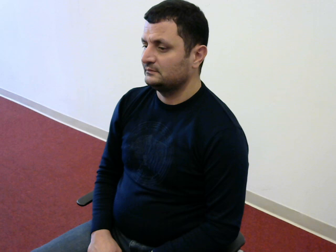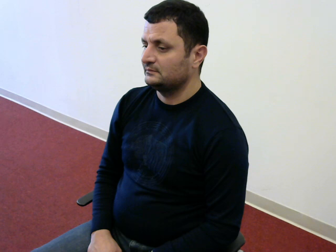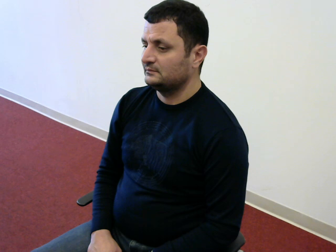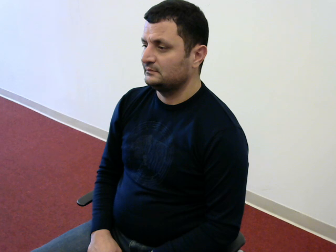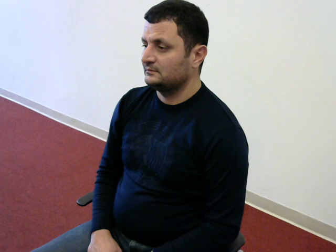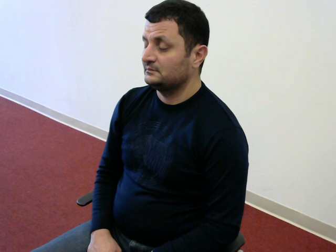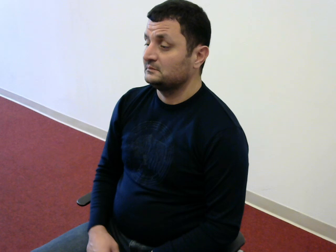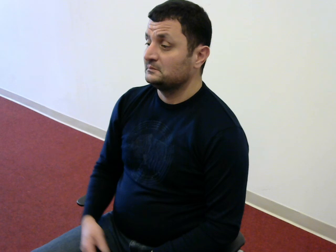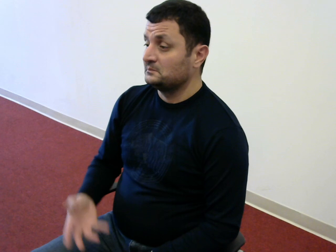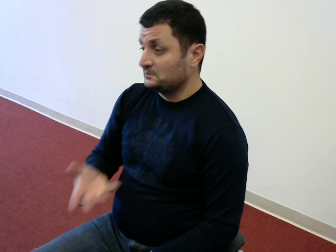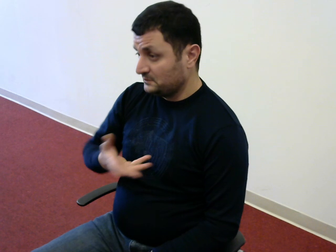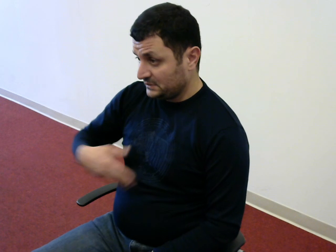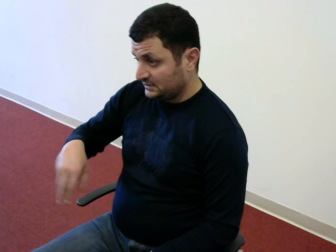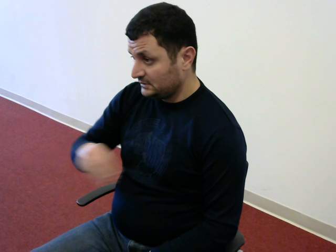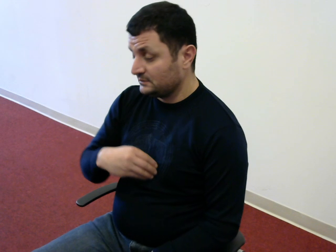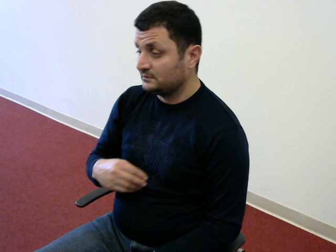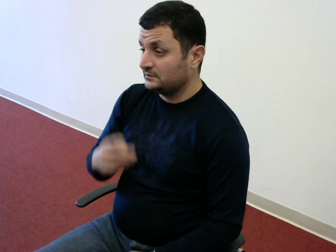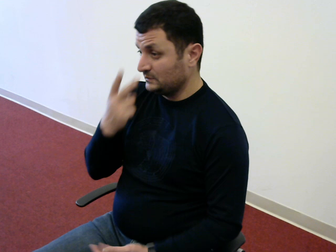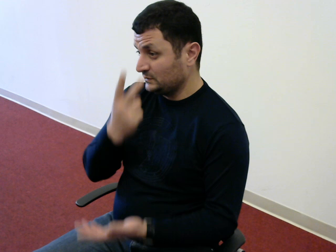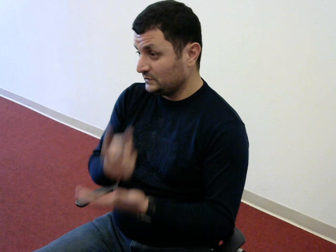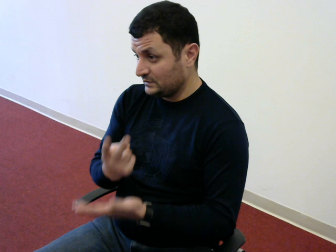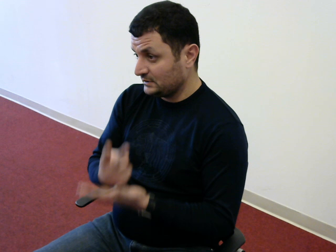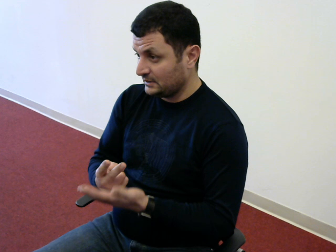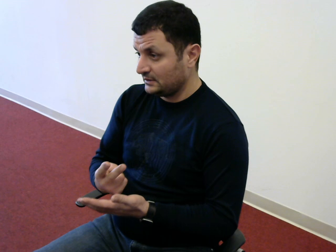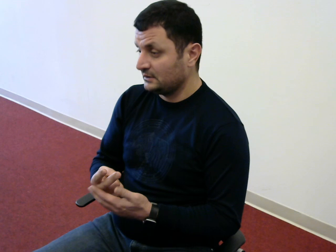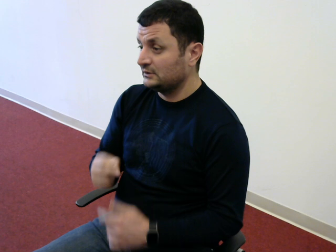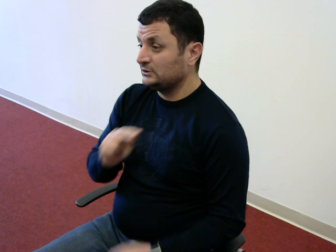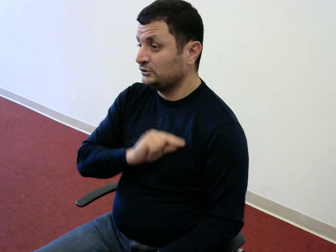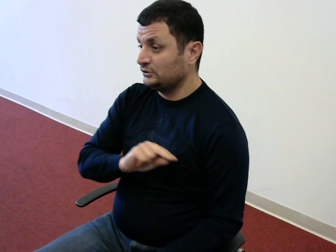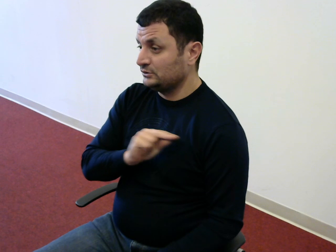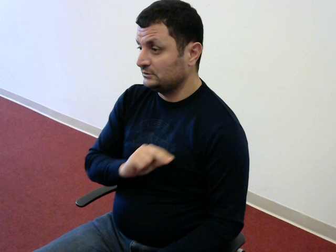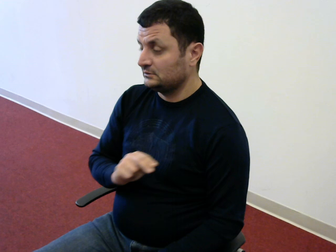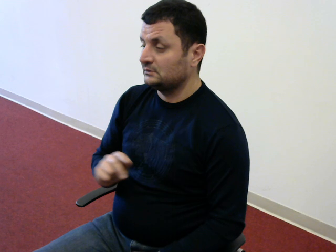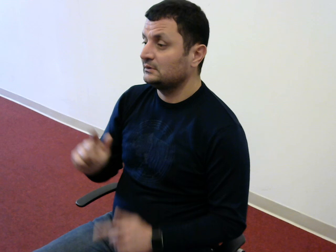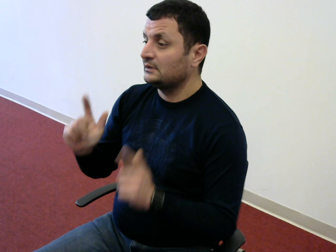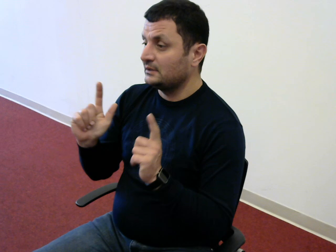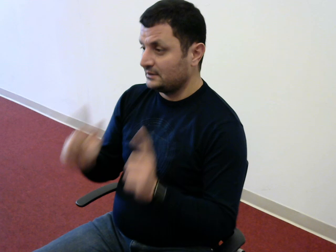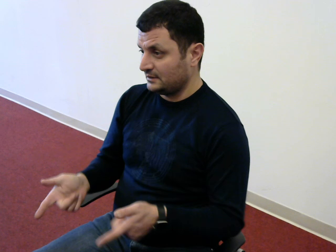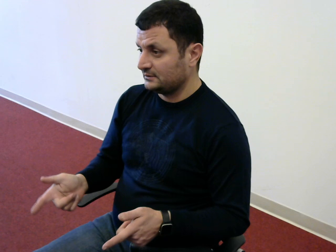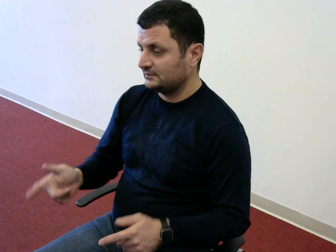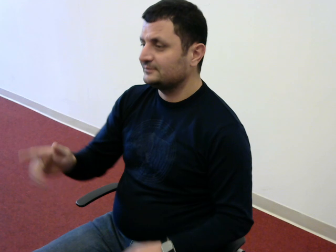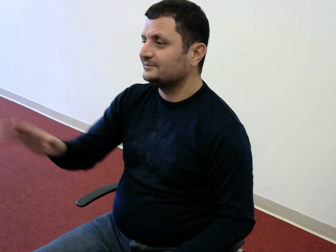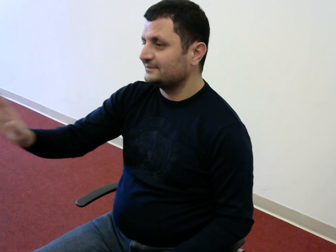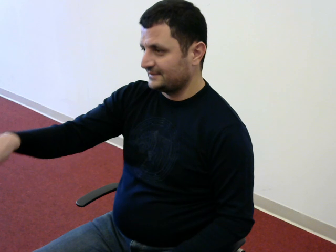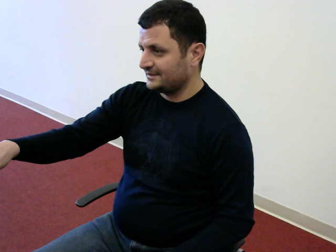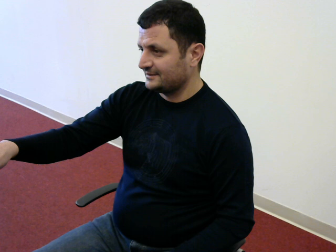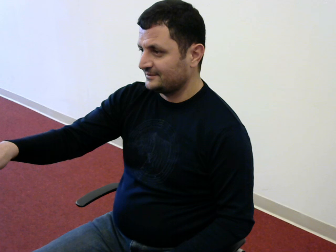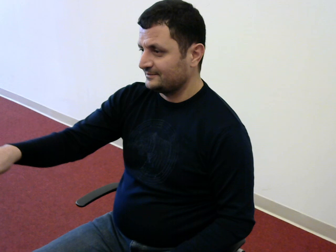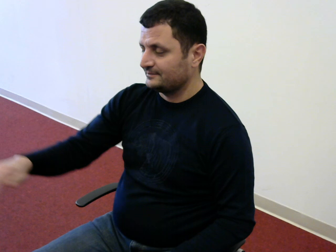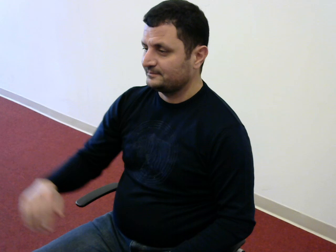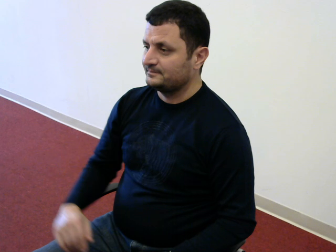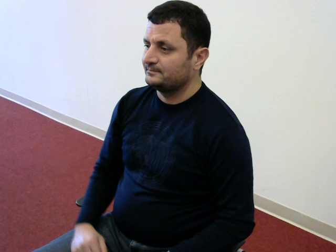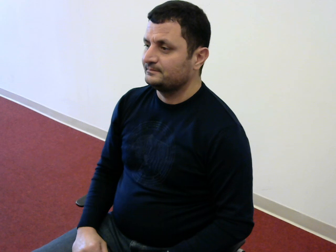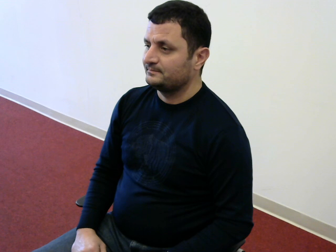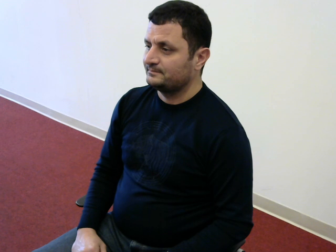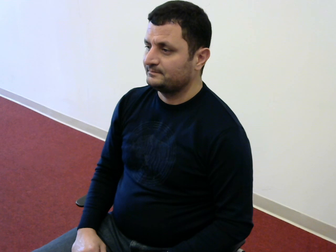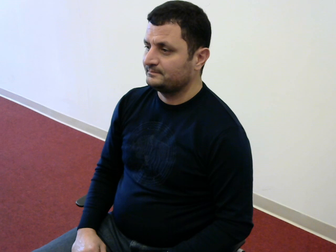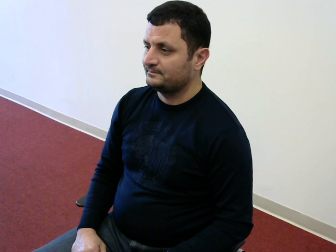Biz göstərilən işdən razı qaldıq